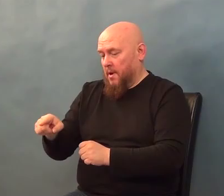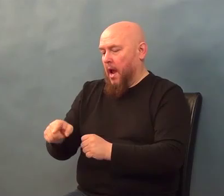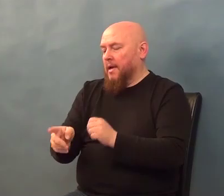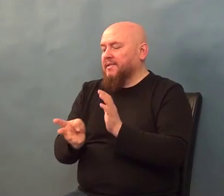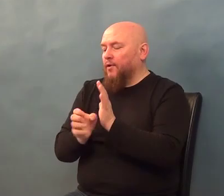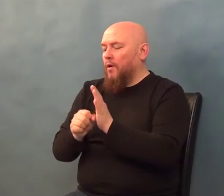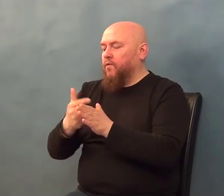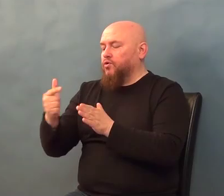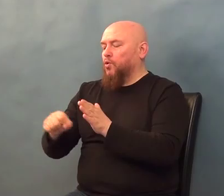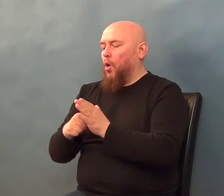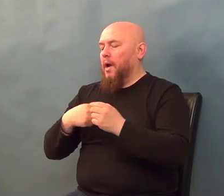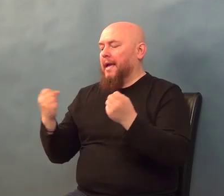Później przez dwie godziny mam czas.